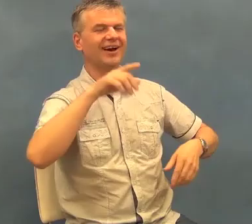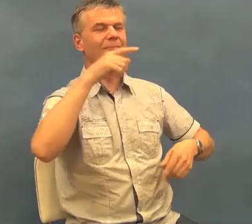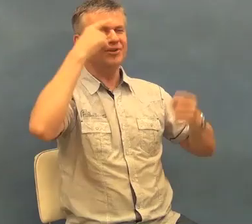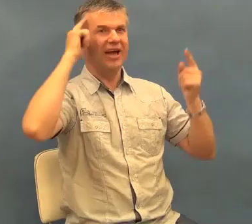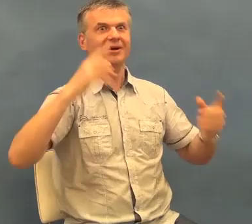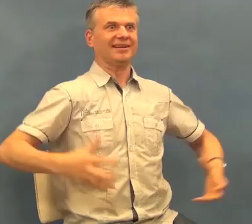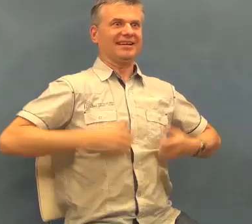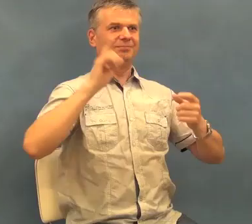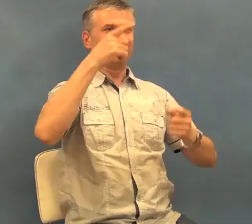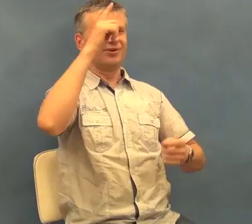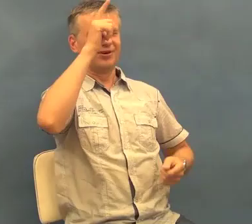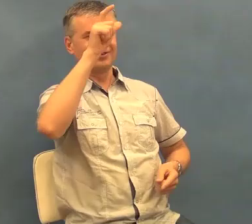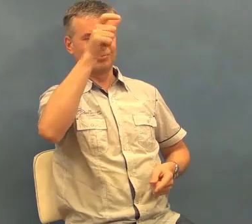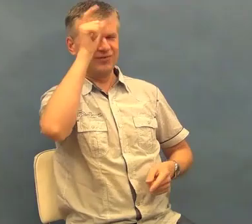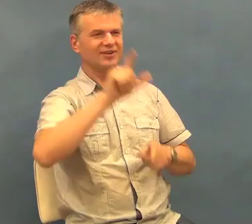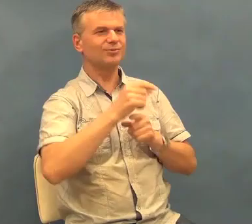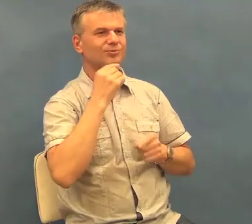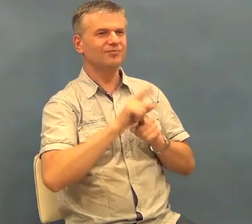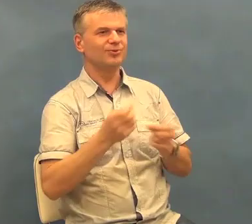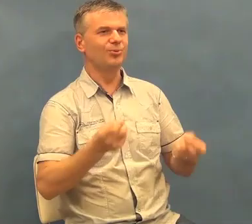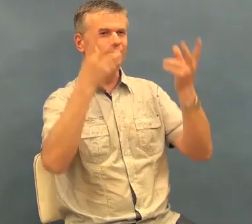Myszka Miki przestraszyła się go, bo ten człowiek wygląda jak duch.